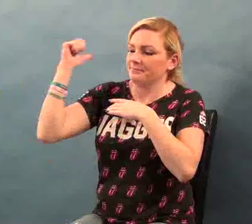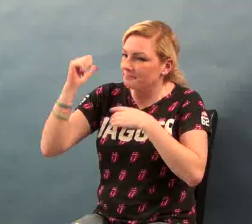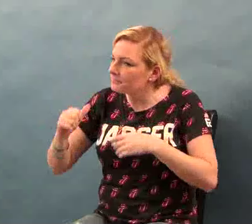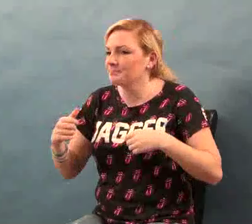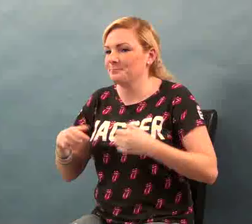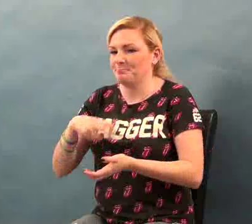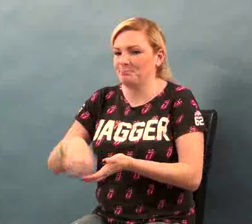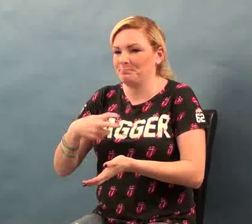Idzie.